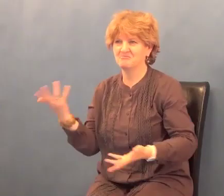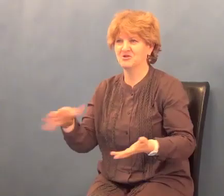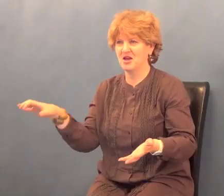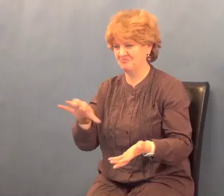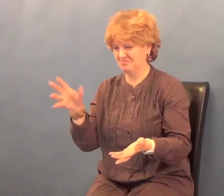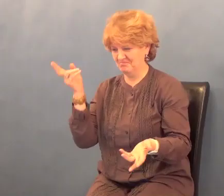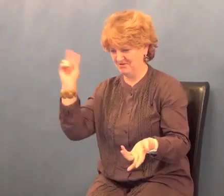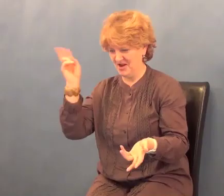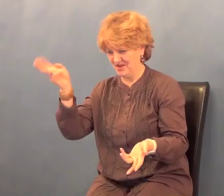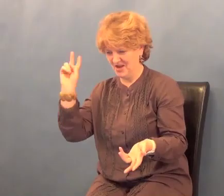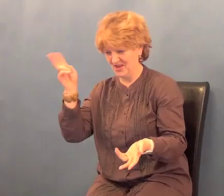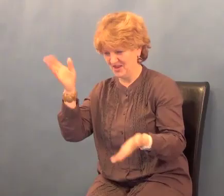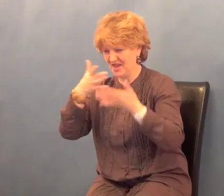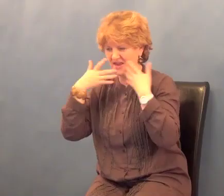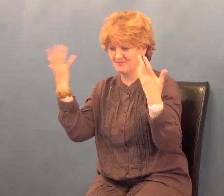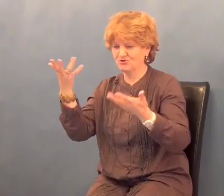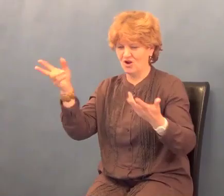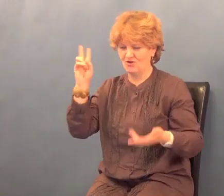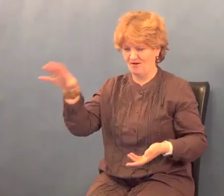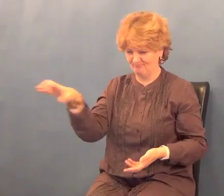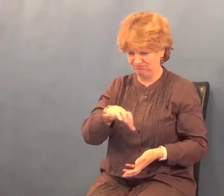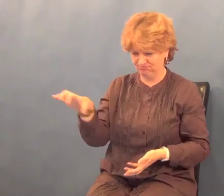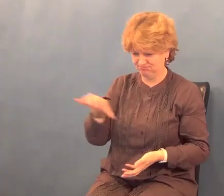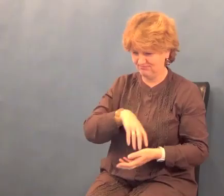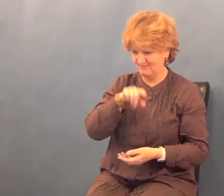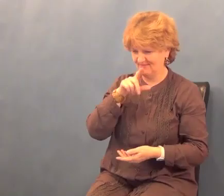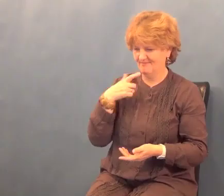Jak ukradł, i kto to zrobił?